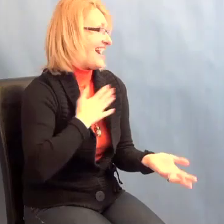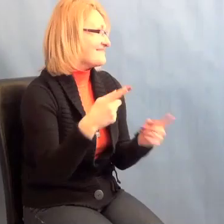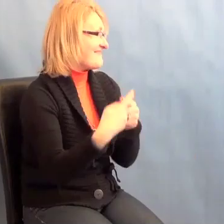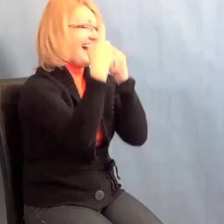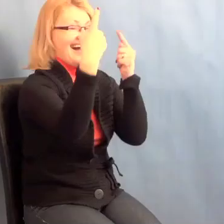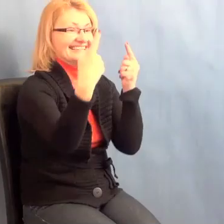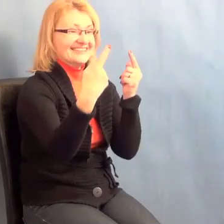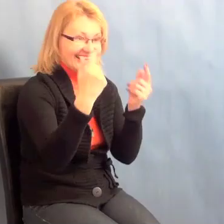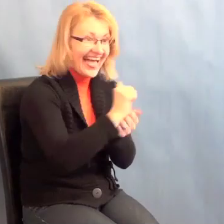Mam to, pasuje w końcu.